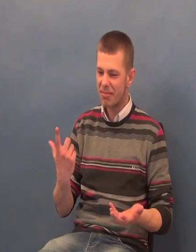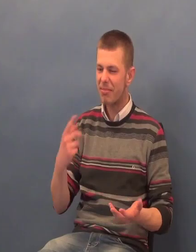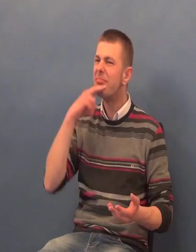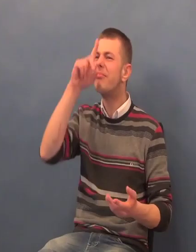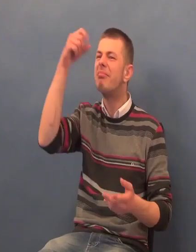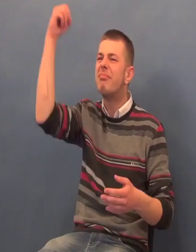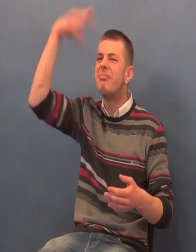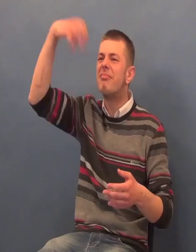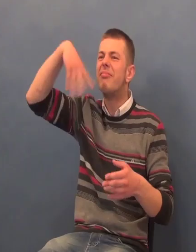Ta woda, to spod prysznica.